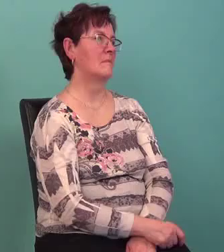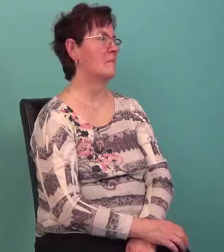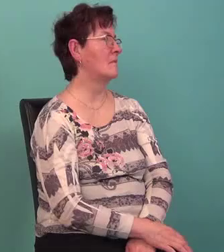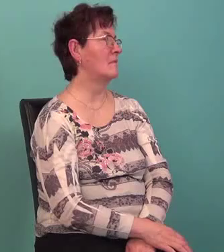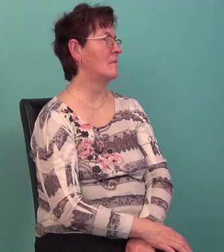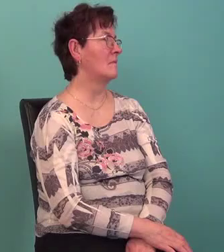Inaczej.